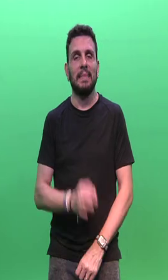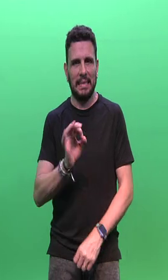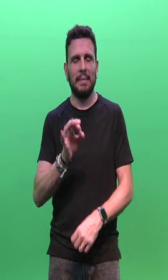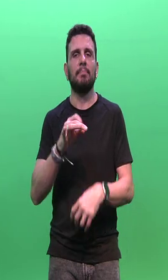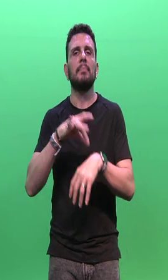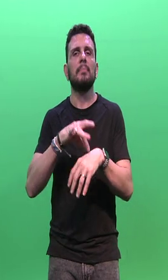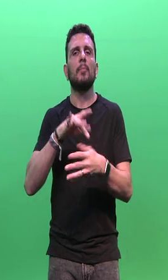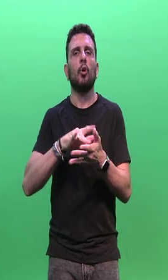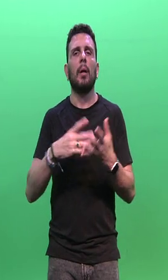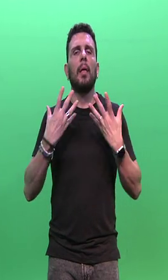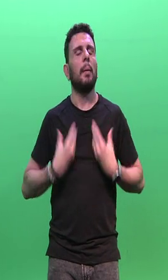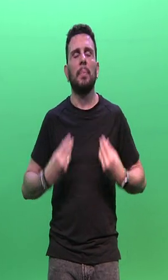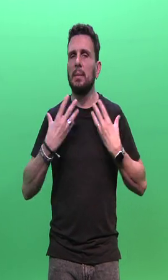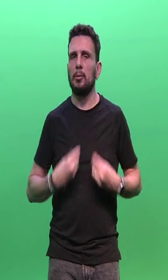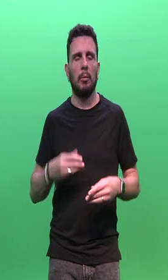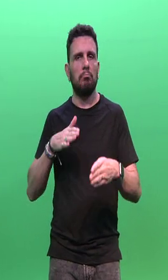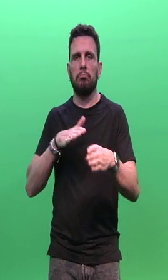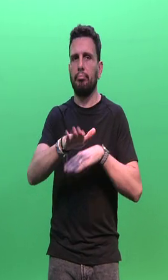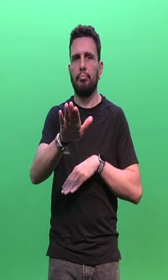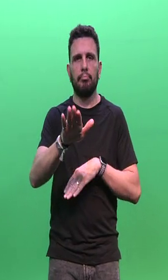Sí, tinc depressió crònica.